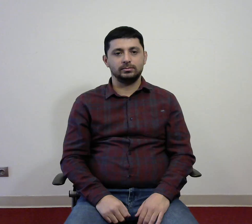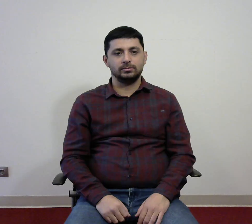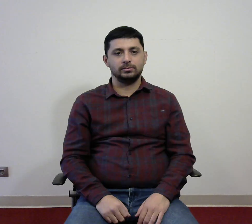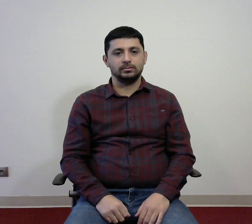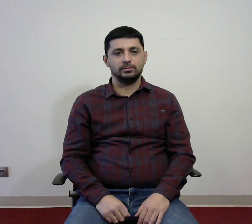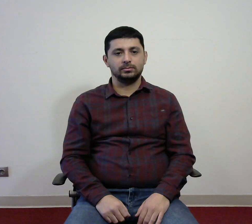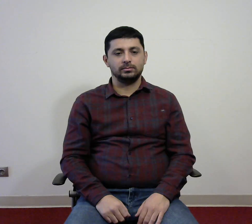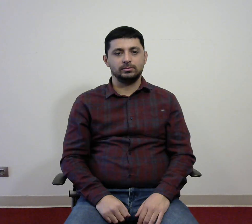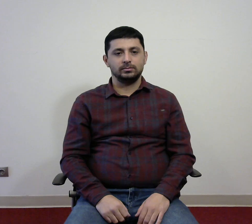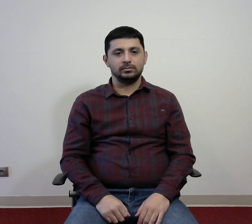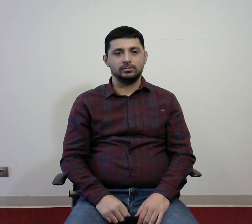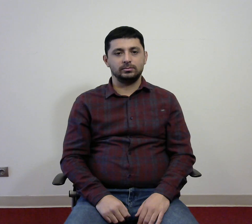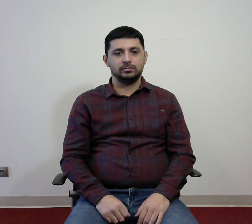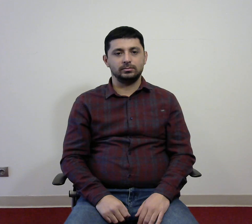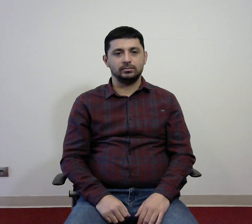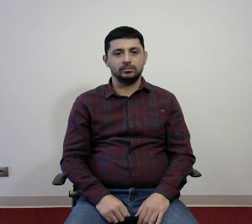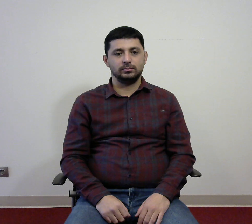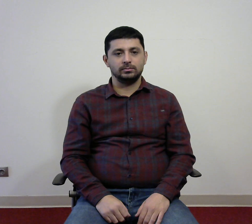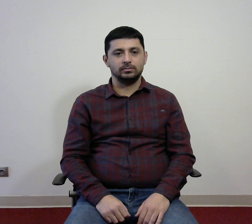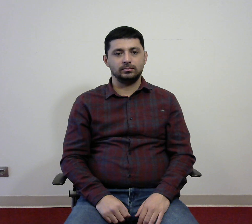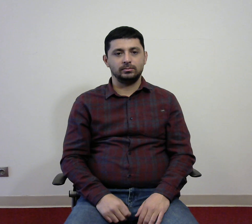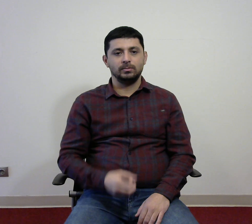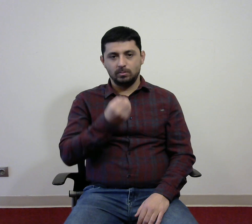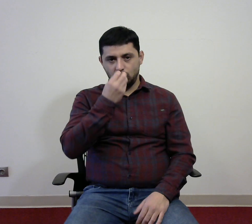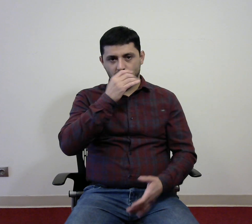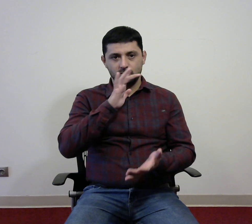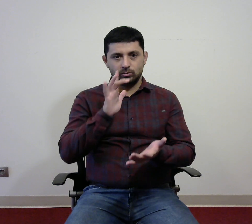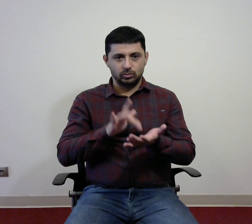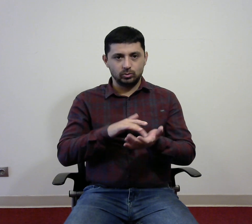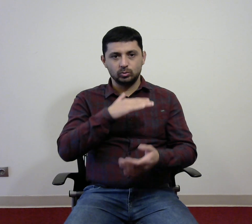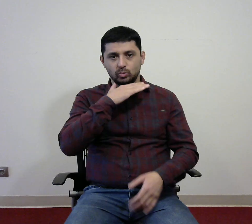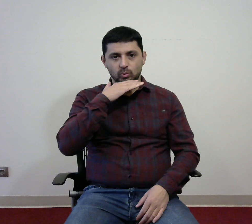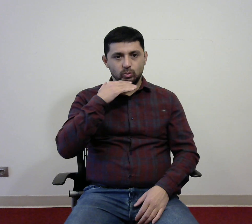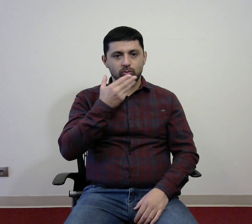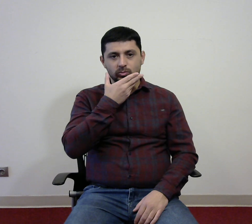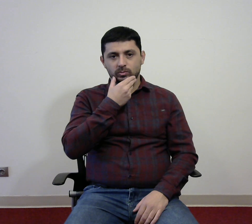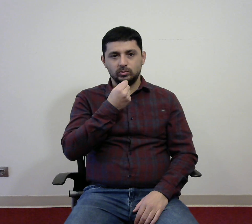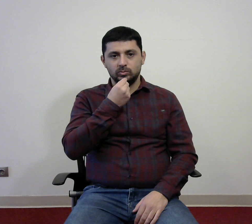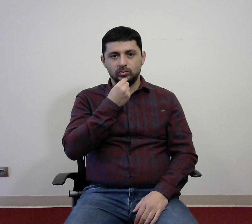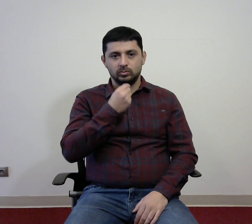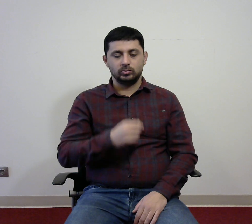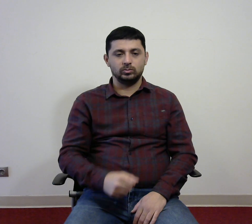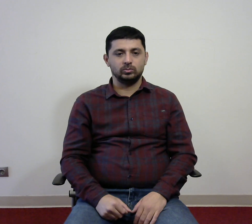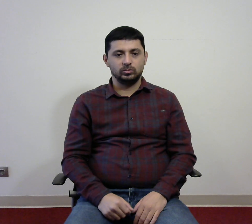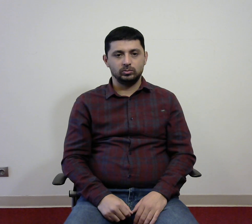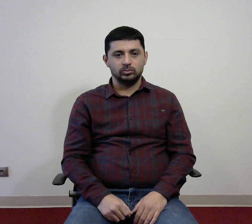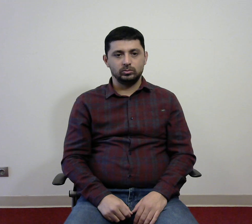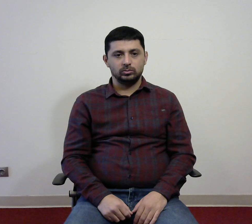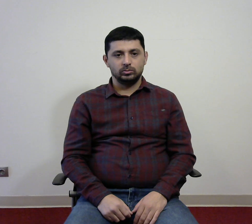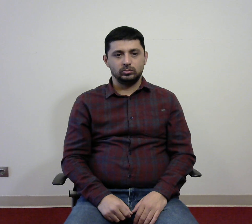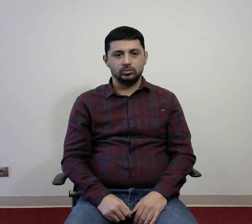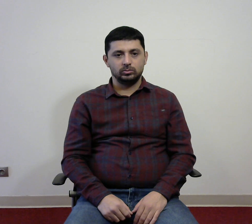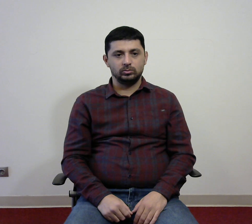Bakı şəhəri çox gözəldir